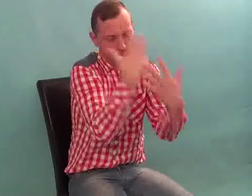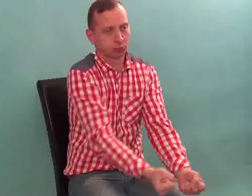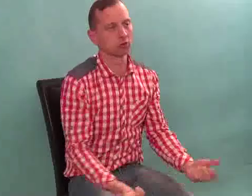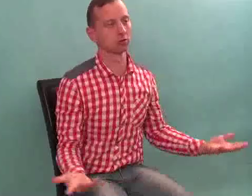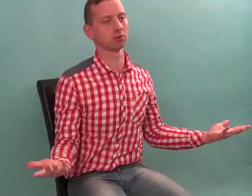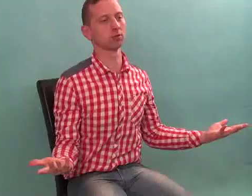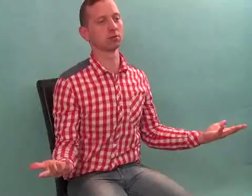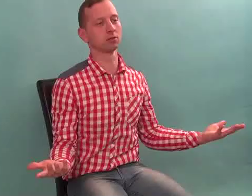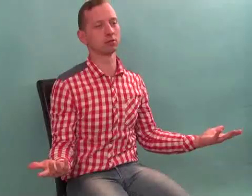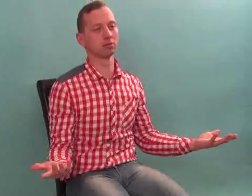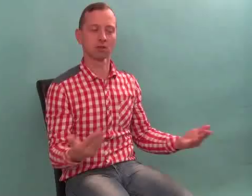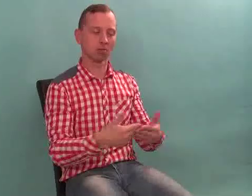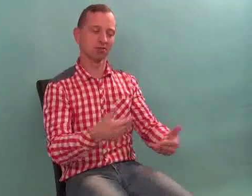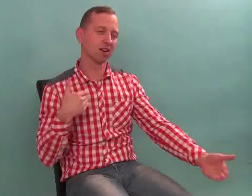Lepiej być daleko od krawędzi.